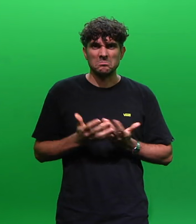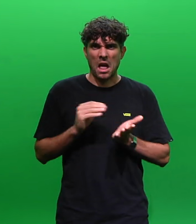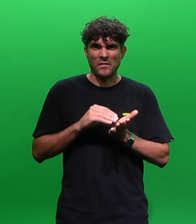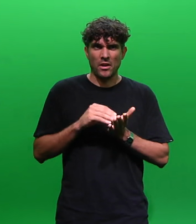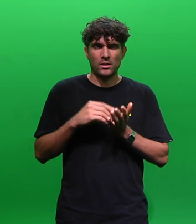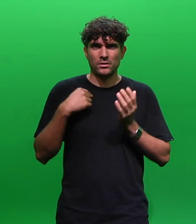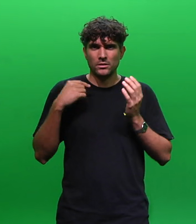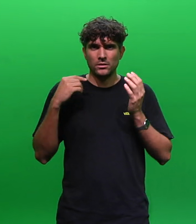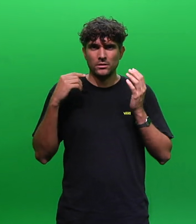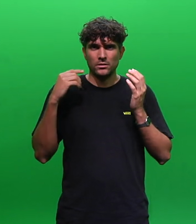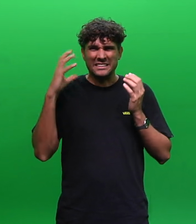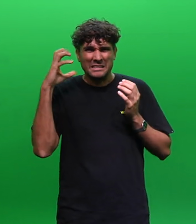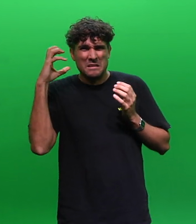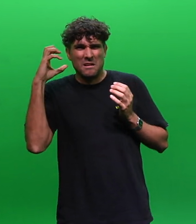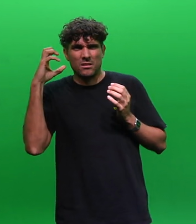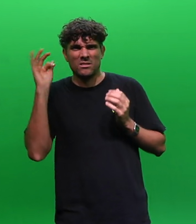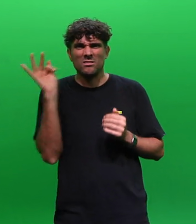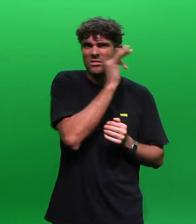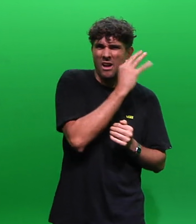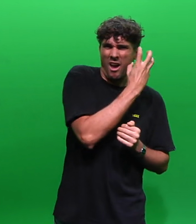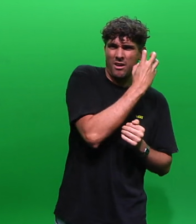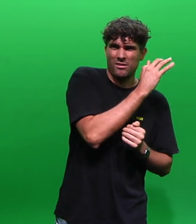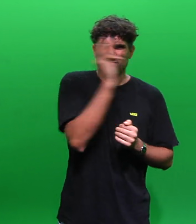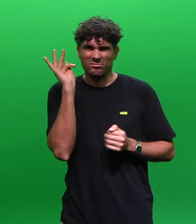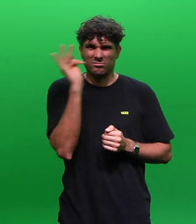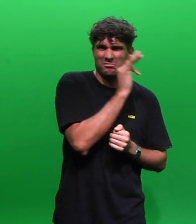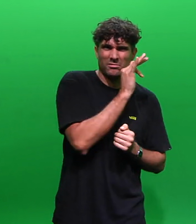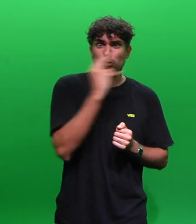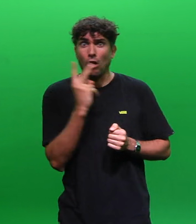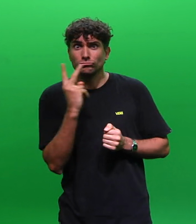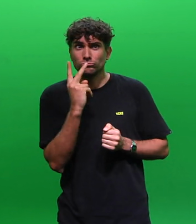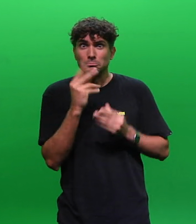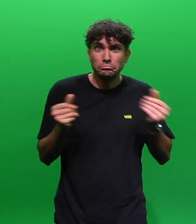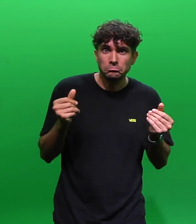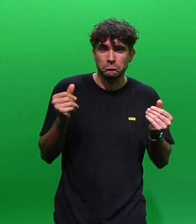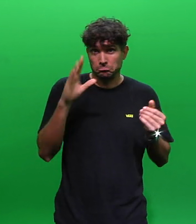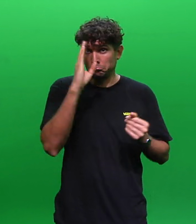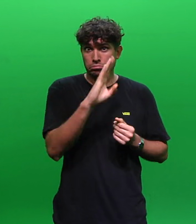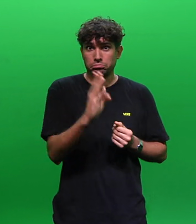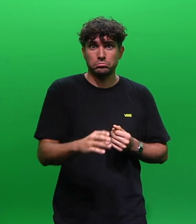De vegades sento contraccions a l'orella dreta i després passen a l'orella esquerra, i van passant d'una orella a l'altra, o em passa a totes dues orelles, i més tard desapareixen, és força variable.